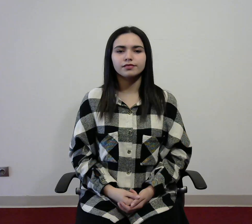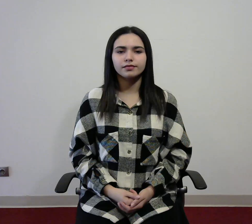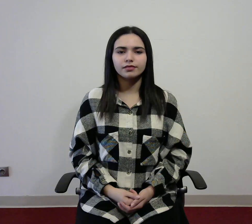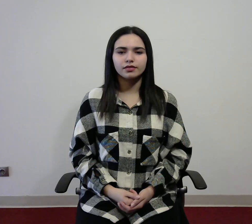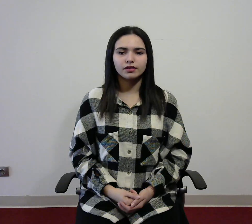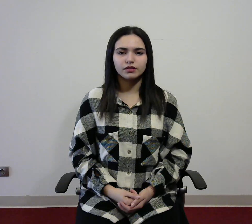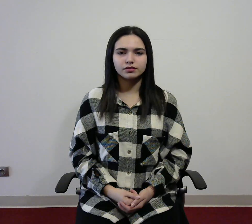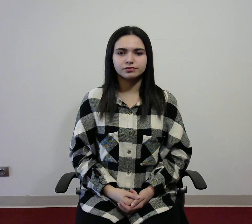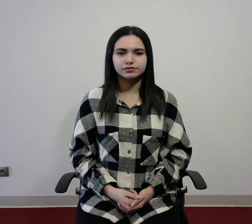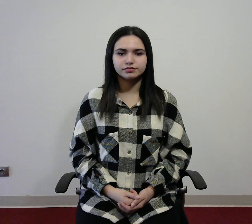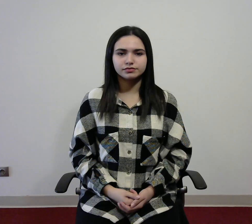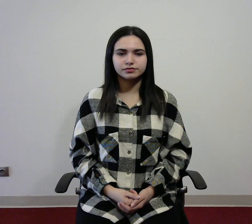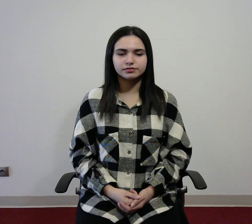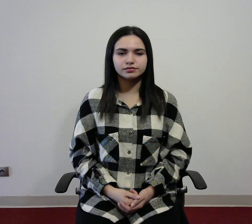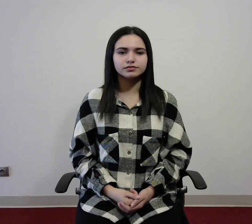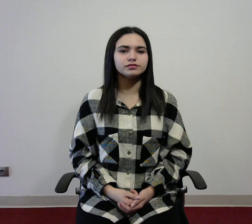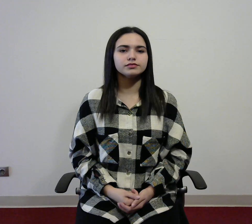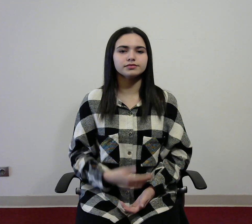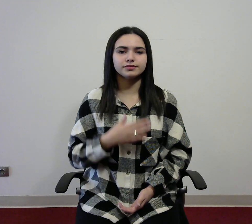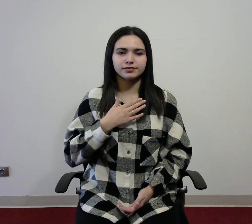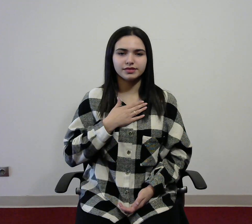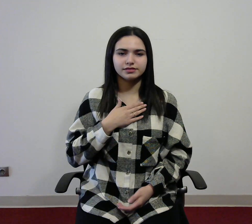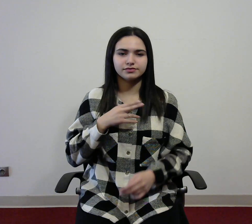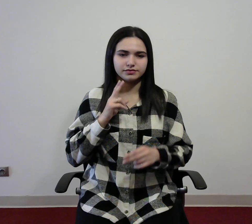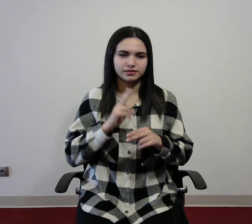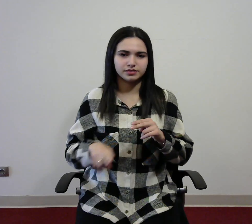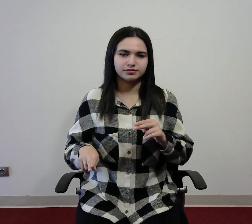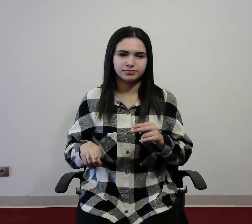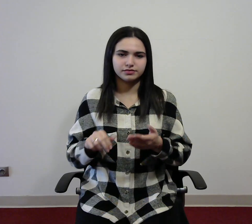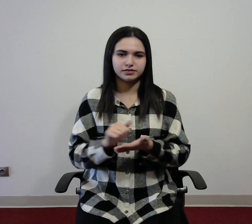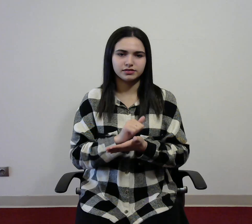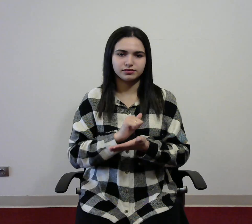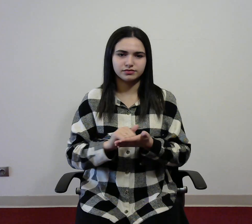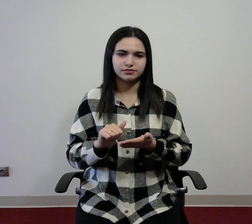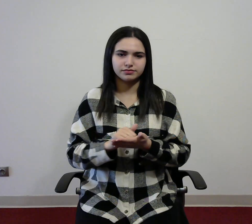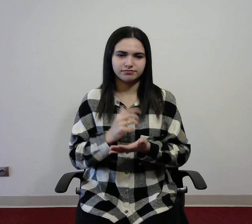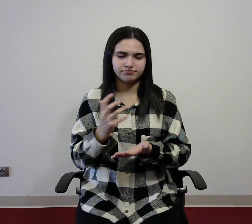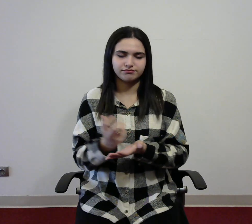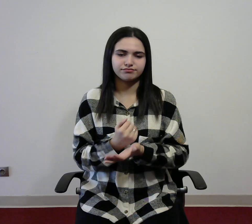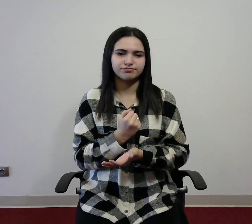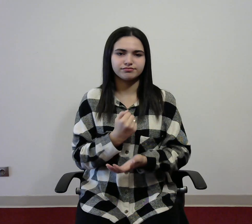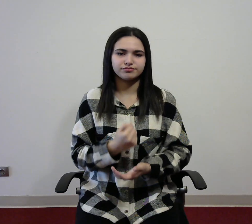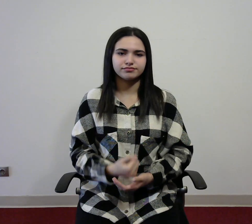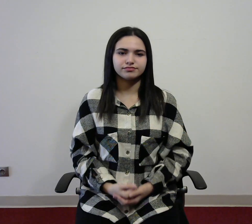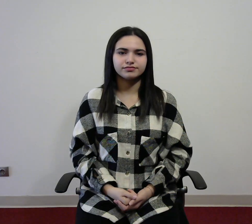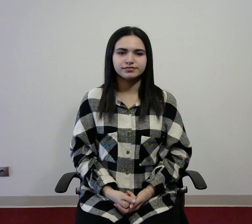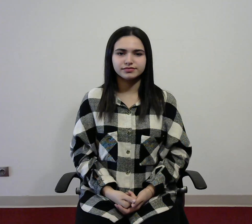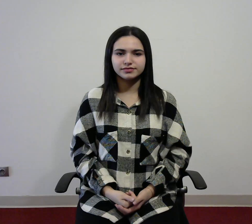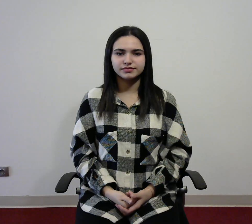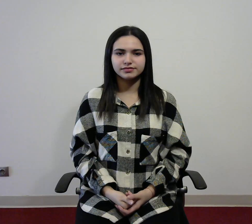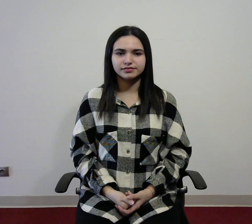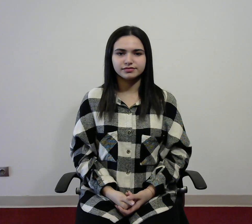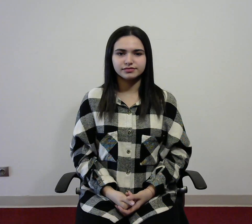Mən itirdiyim sənədi tapmışam